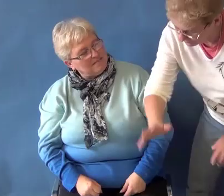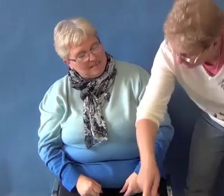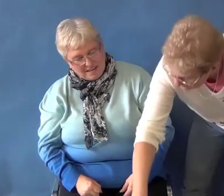Nie.